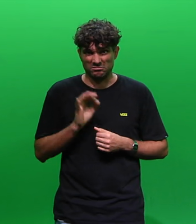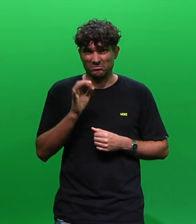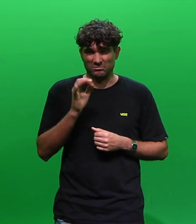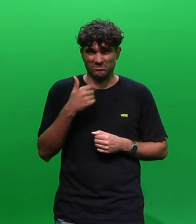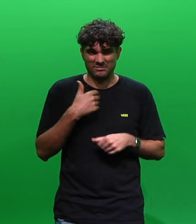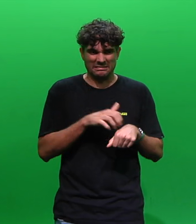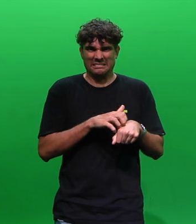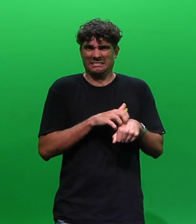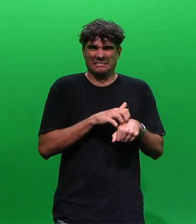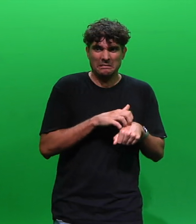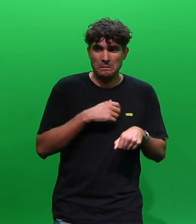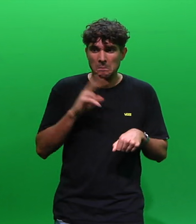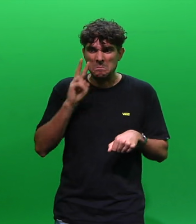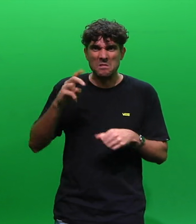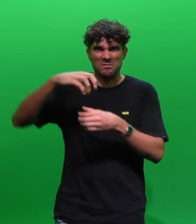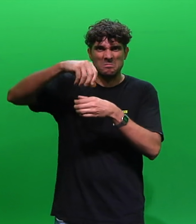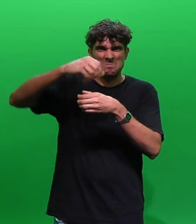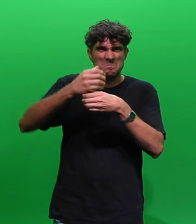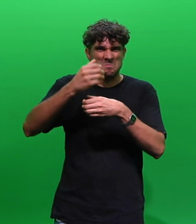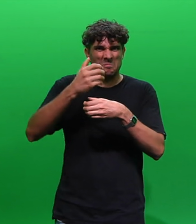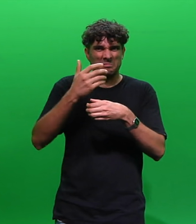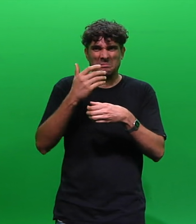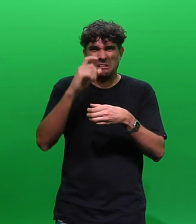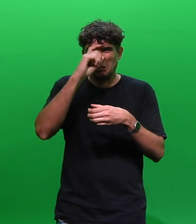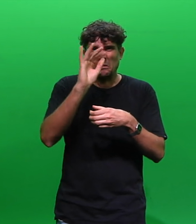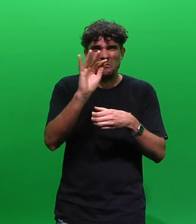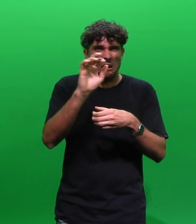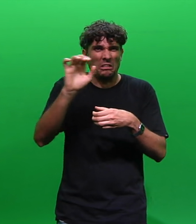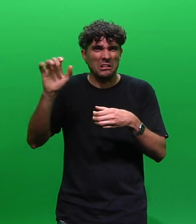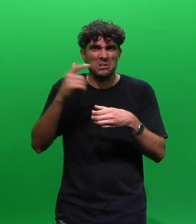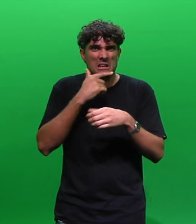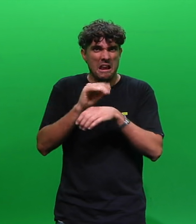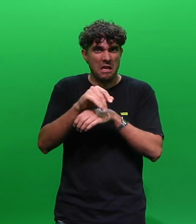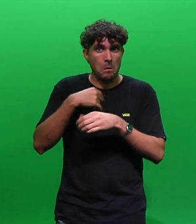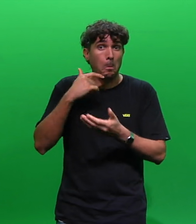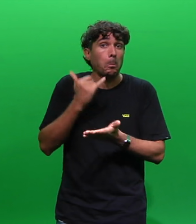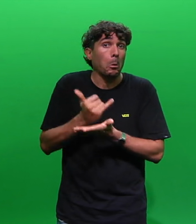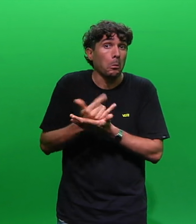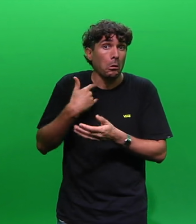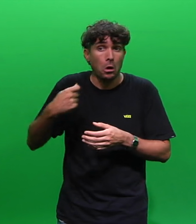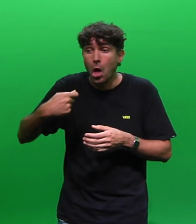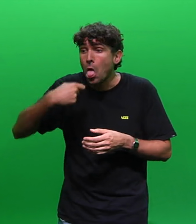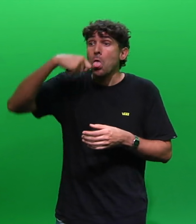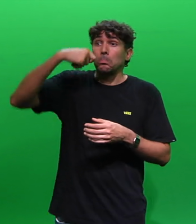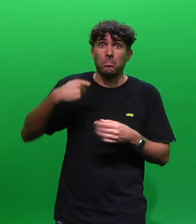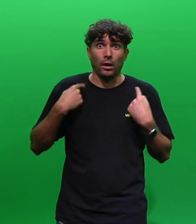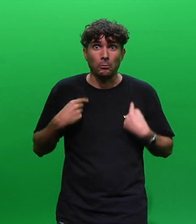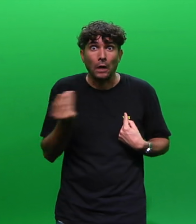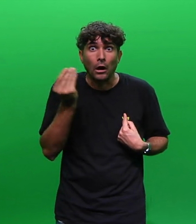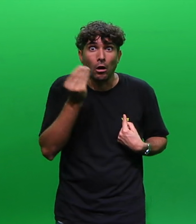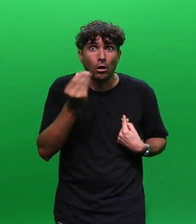Sí, quan em pica prenc un xarop que es diu frenadol o no ho sé, de color taronja, vaig provar a veure com m'anava i em vaig sentir millor.